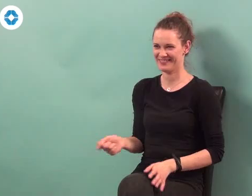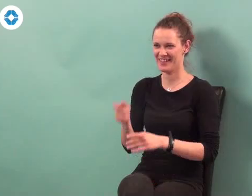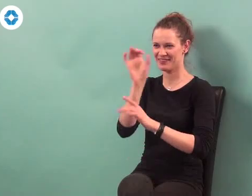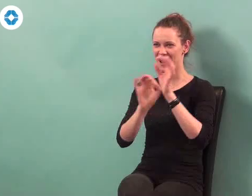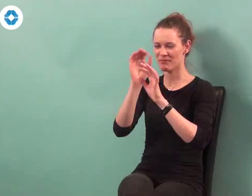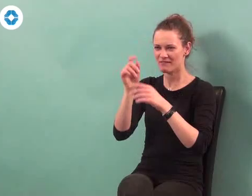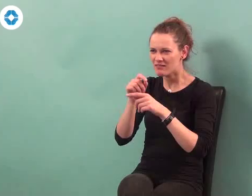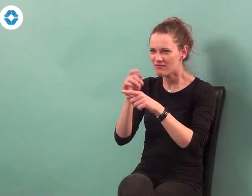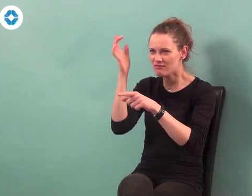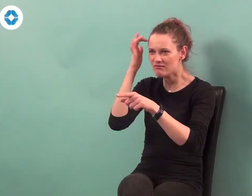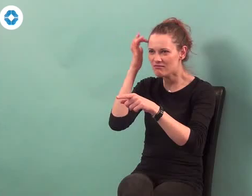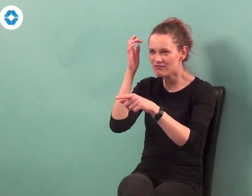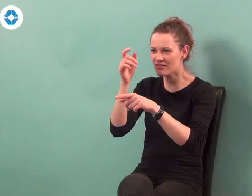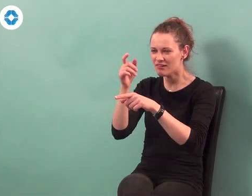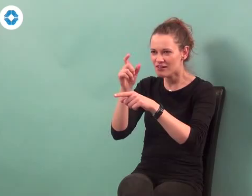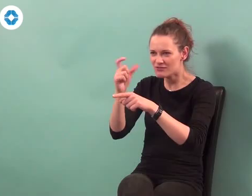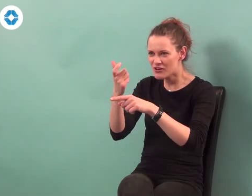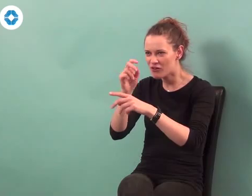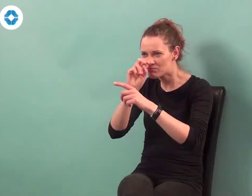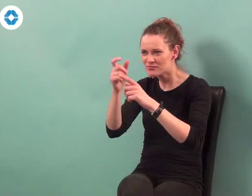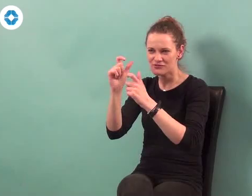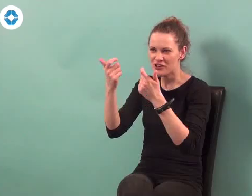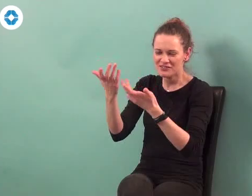Patrzy na niego, zastanawia się, czy zrobił coś złego.